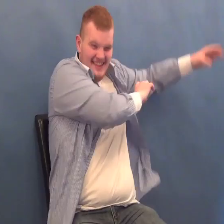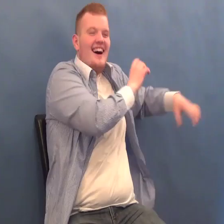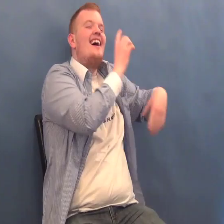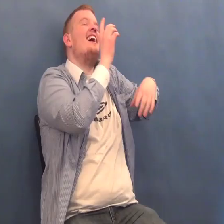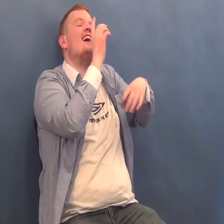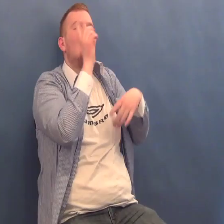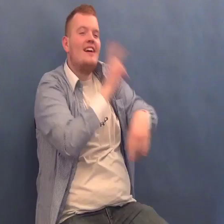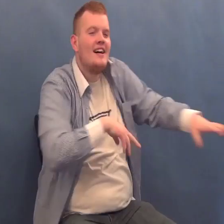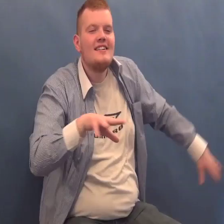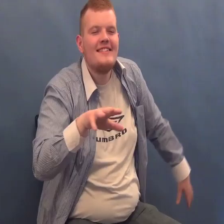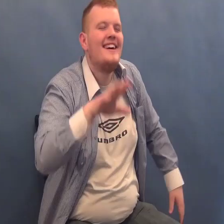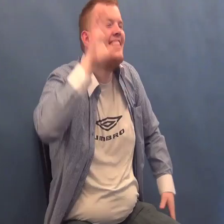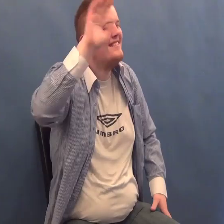A policjantowi nie udaje się zareagować i odpuszcza mu.